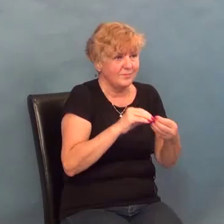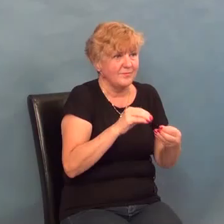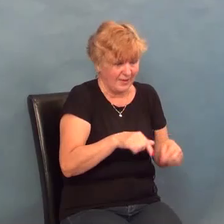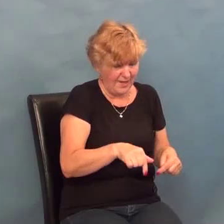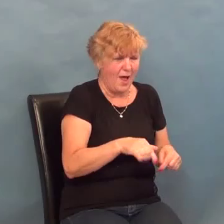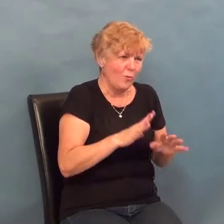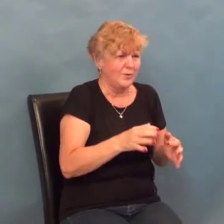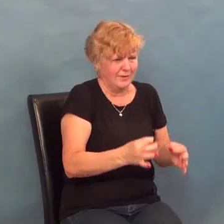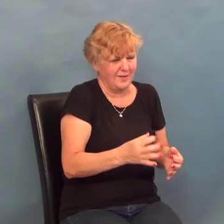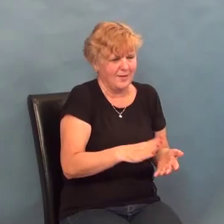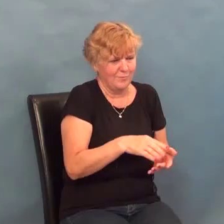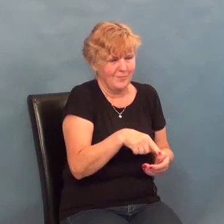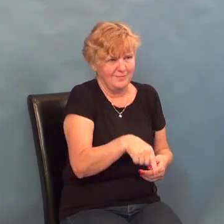W skrócie, dzisiaj na przykład ja jestem tutaj.